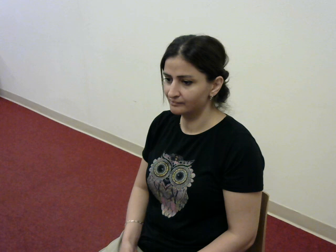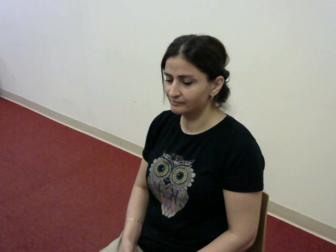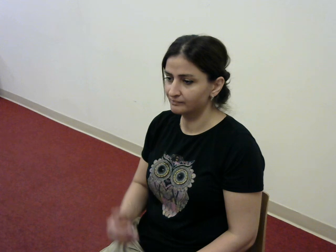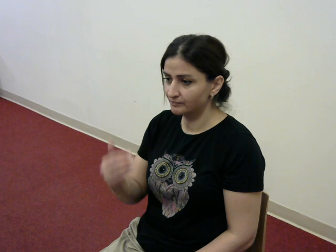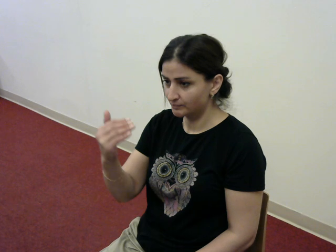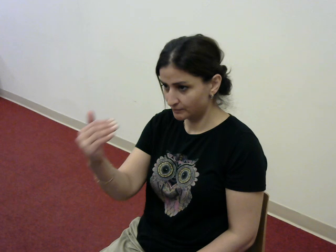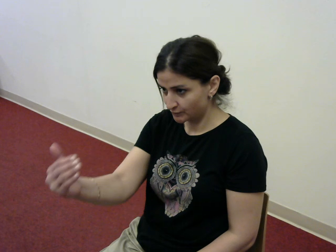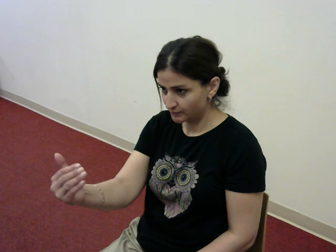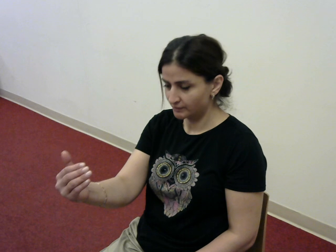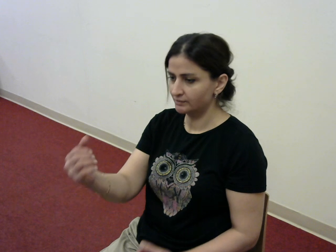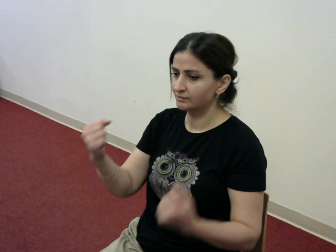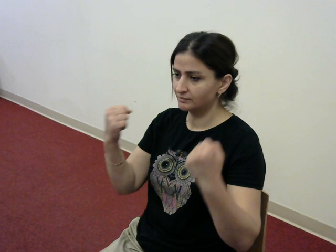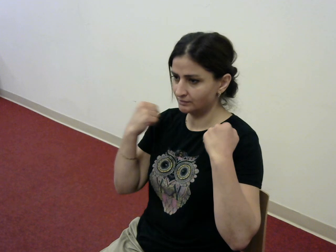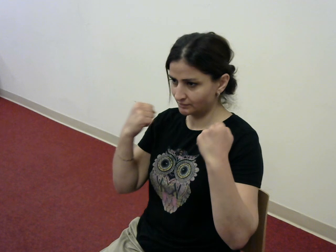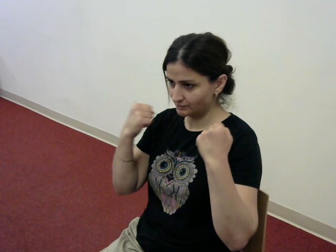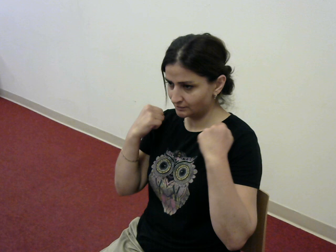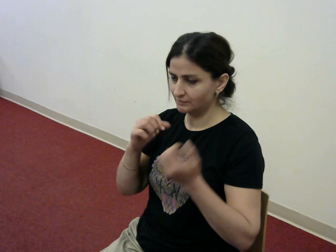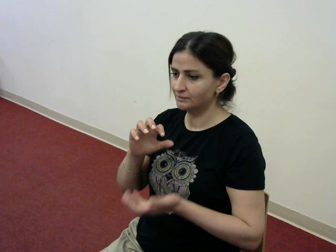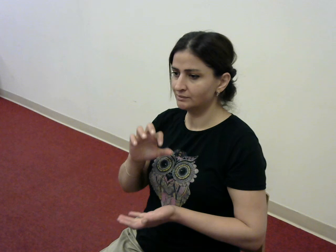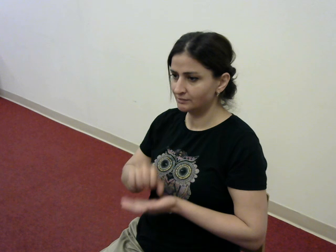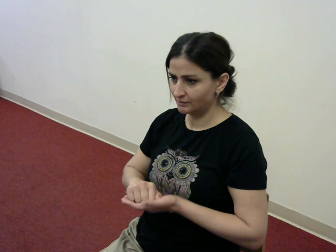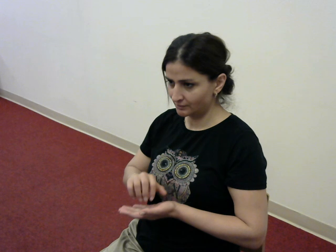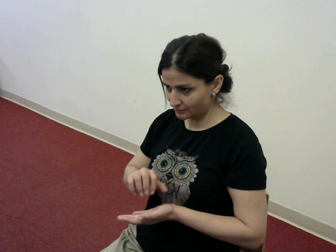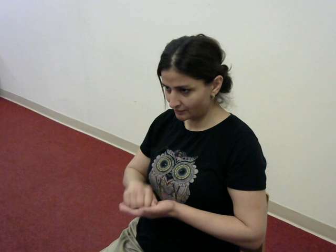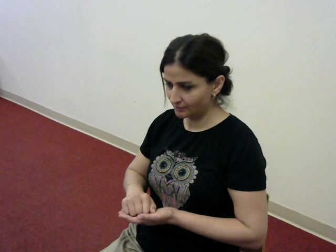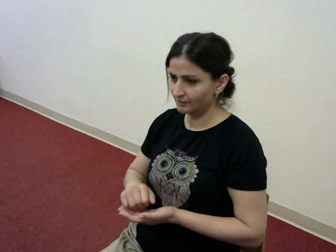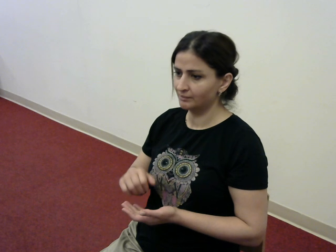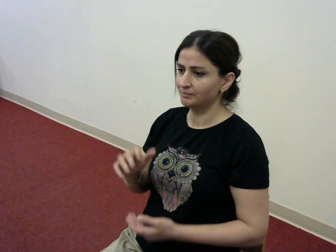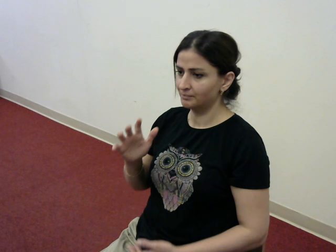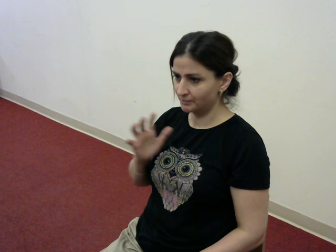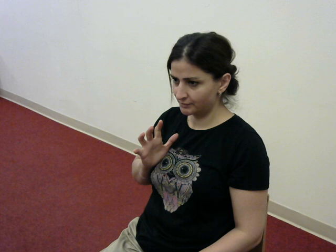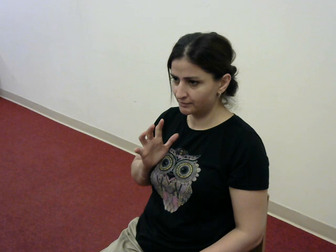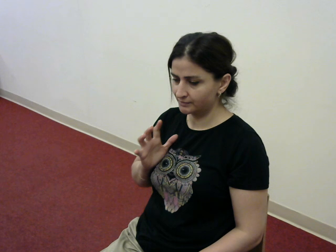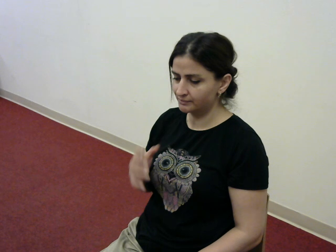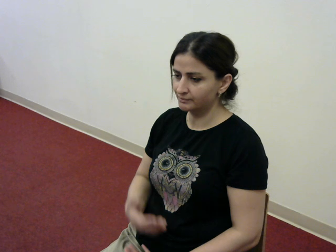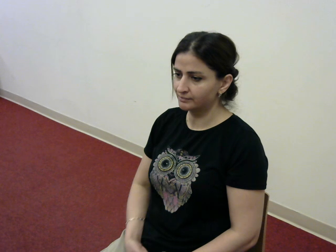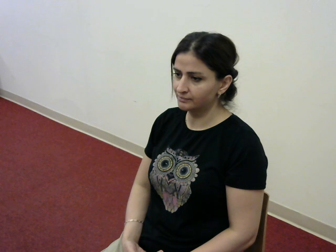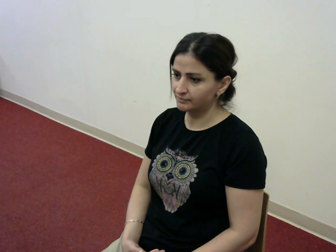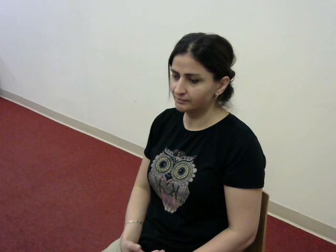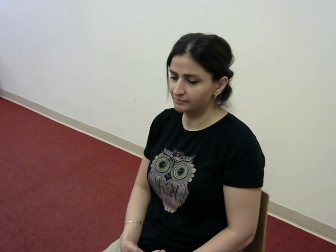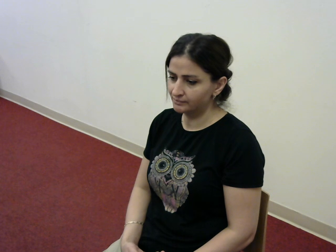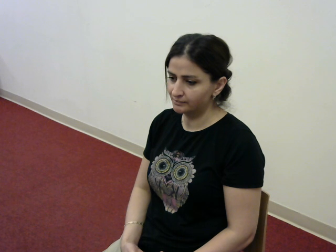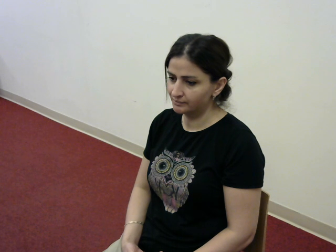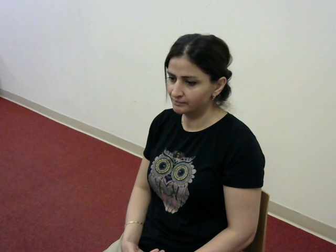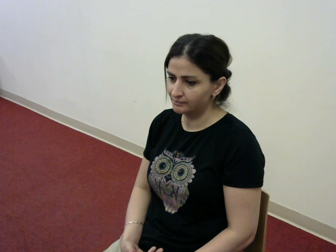Siz idmanla məşğul olursunuzmu?